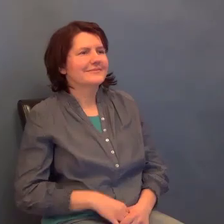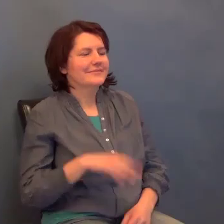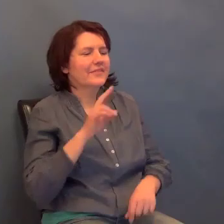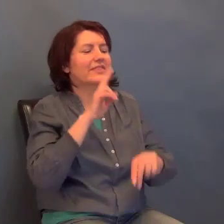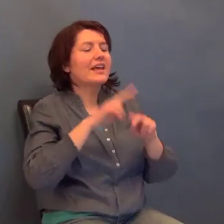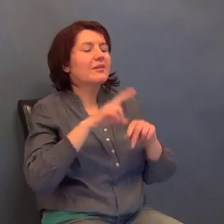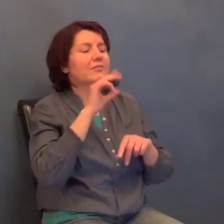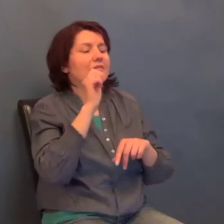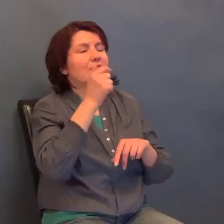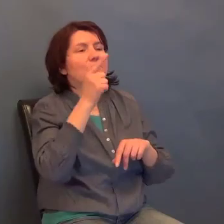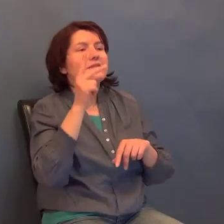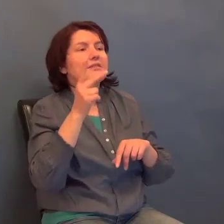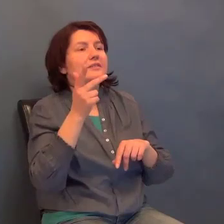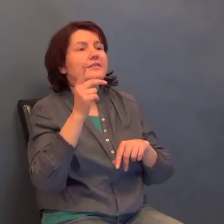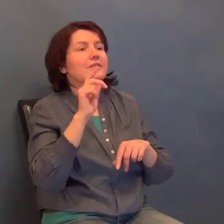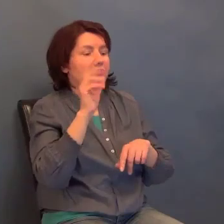Który termin? Pierwszego, drugiego czy trzeciego?